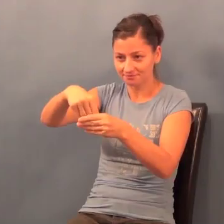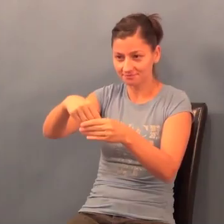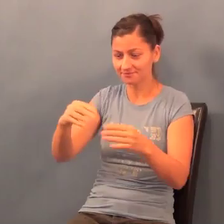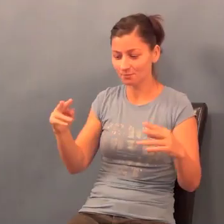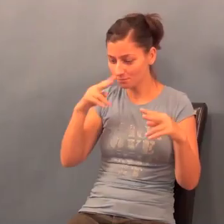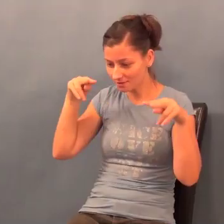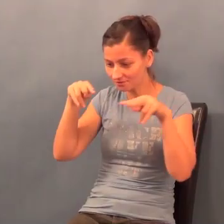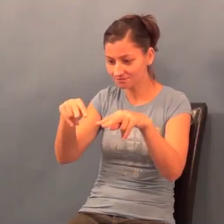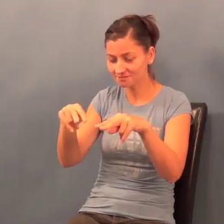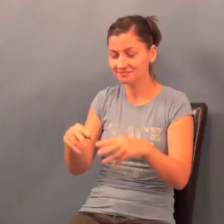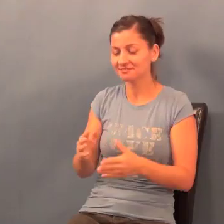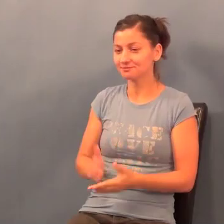Patrzą się na nią, tyle.